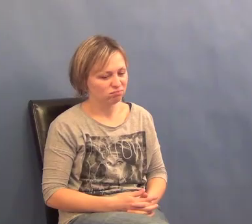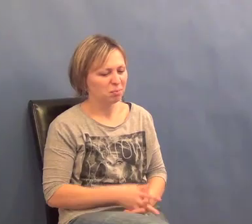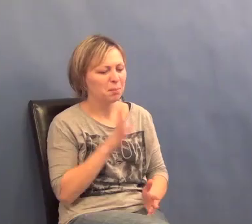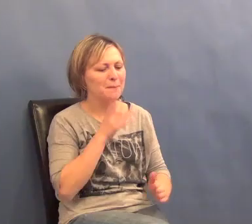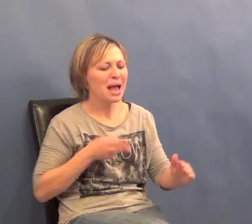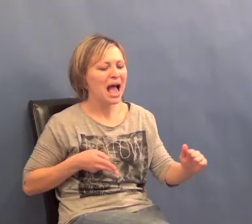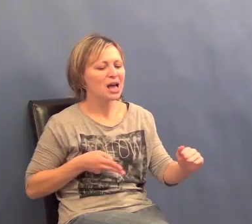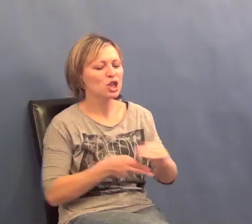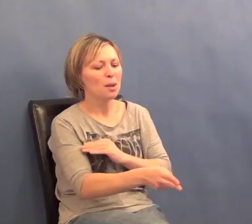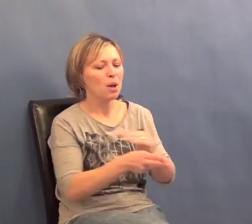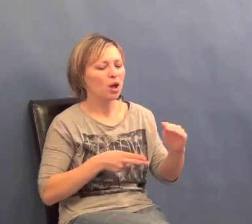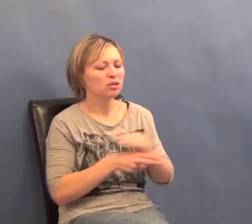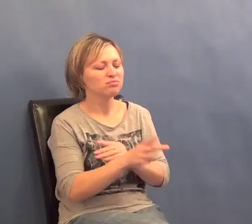To chyba metro.